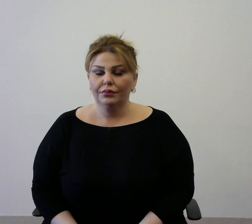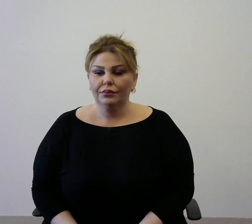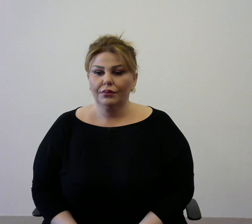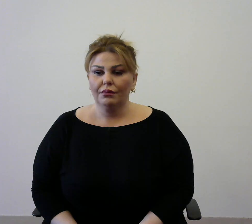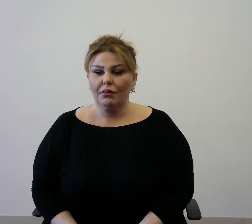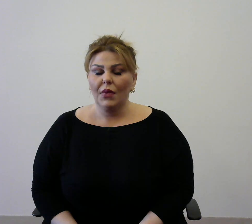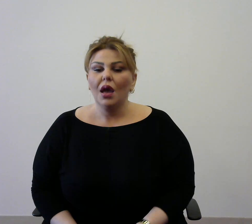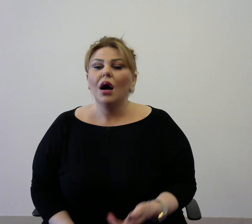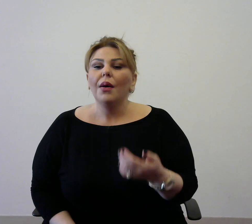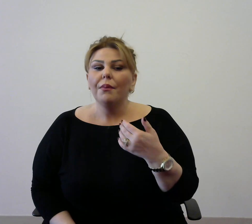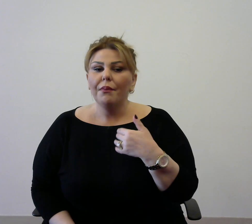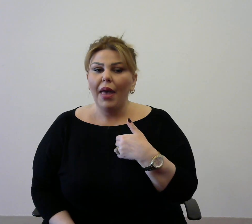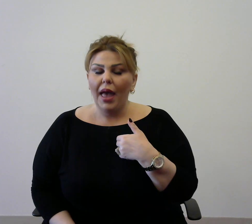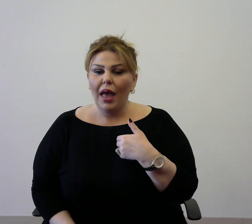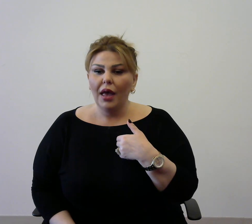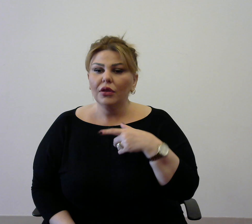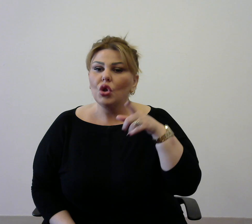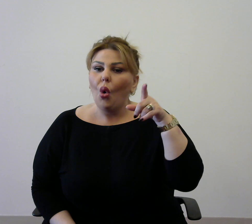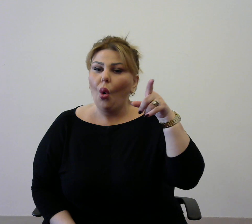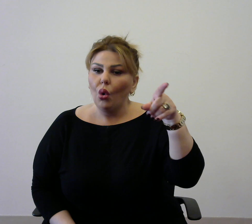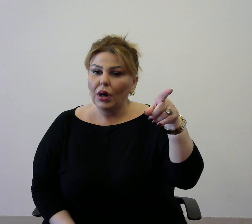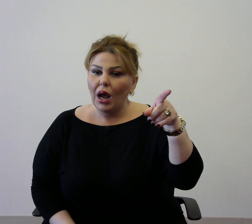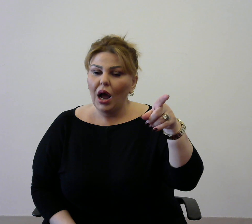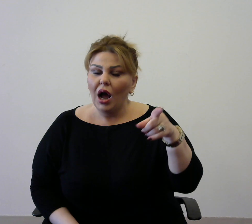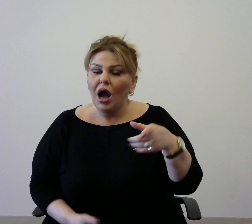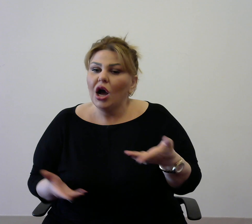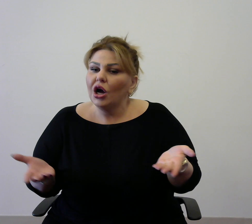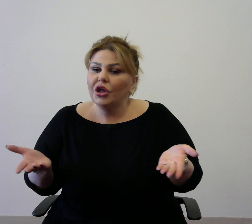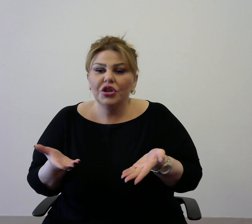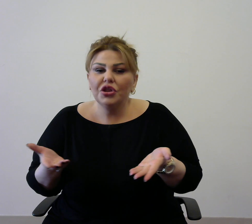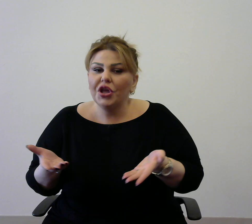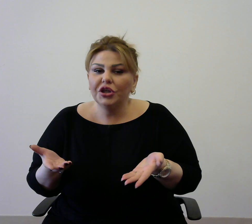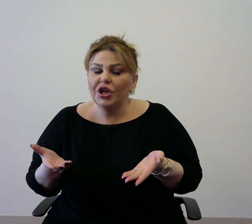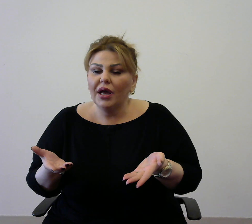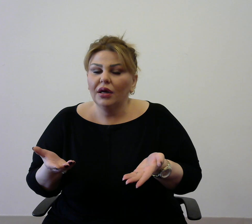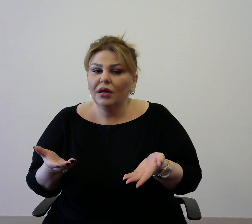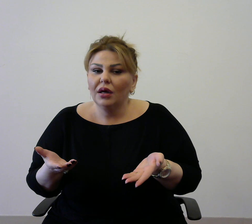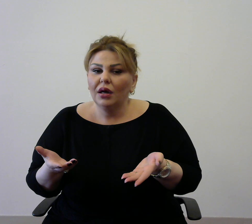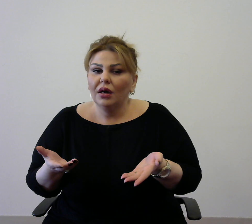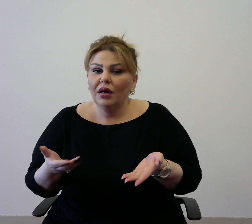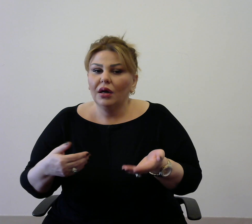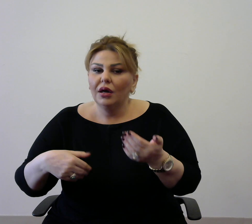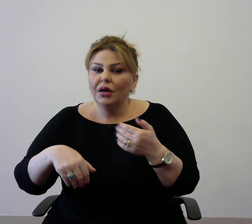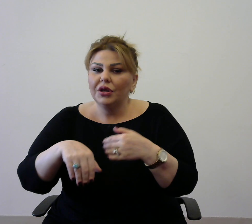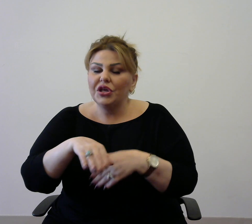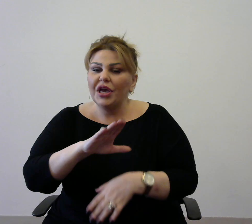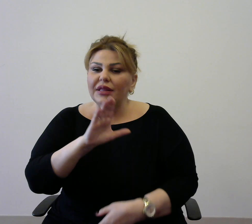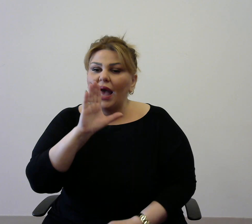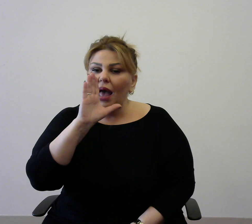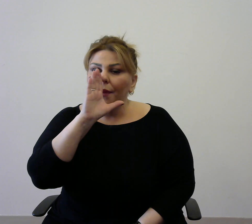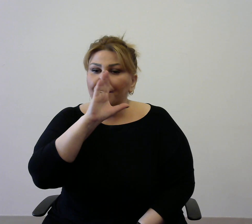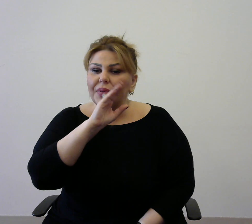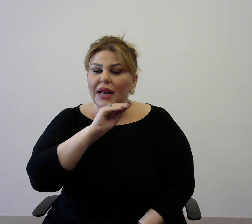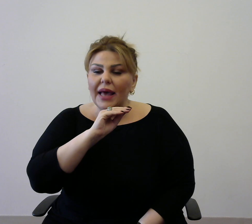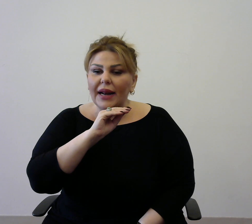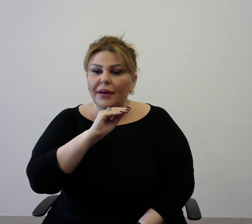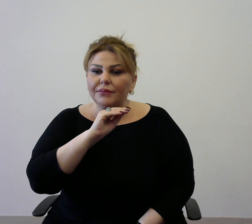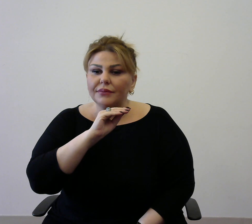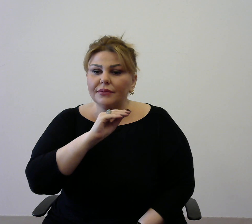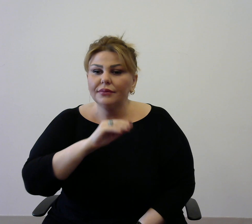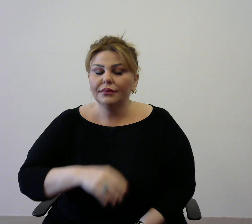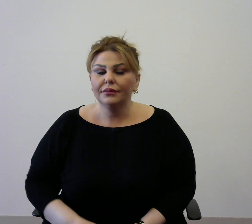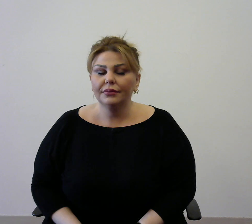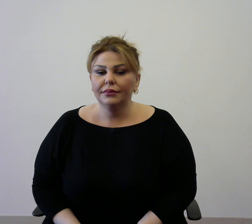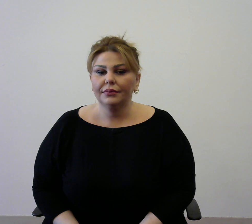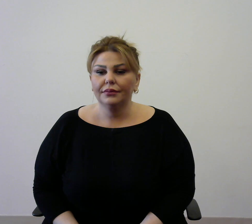Mən ora necə gedə bilərəm?